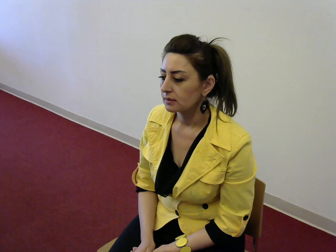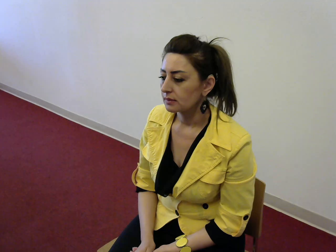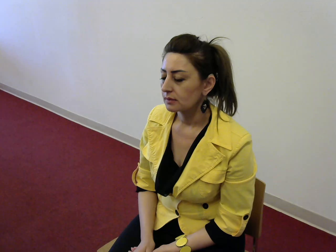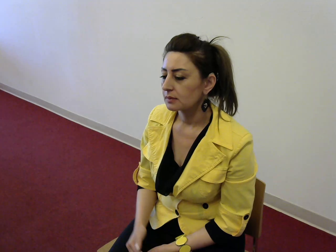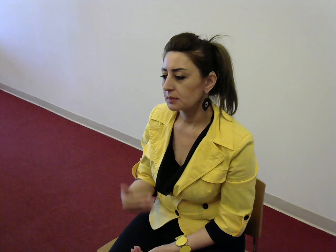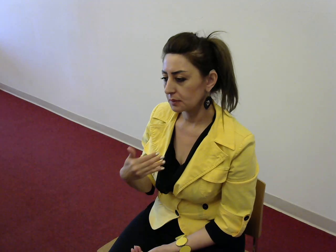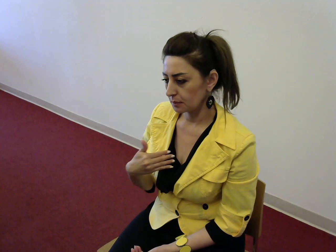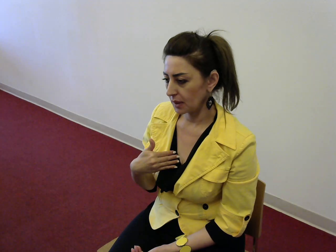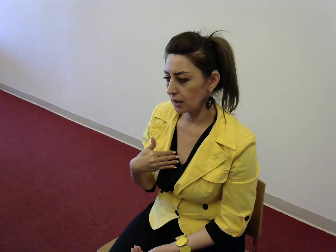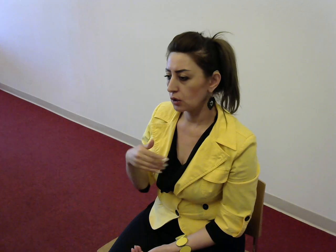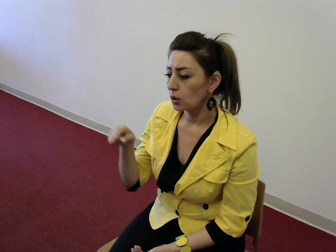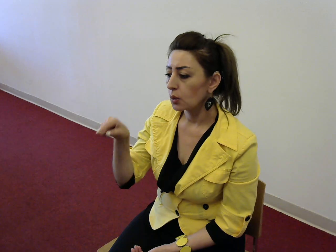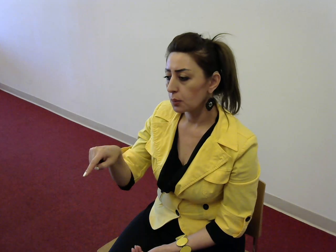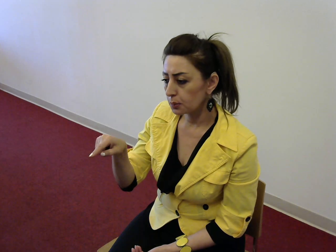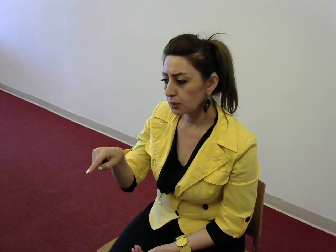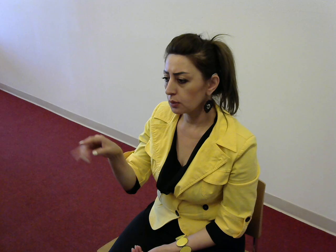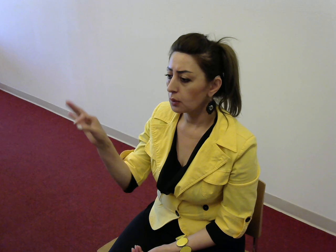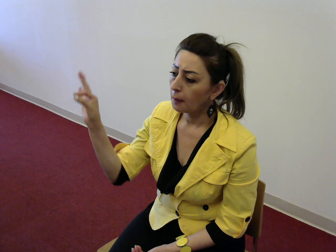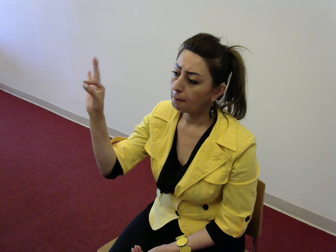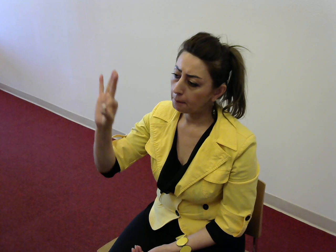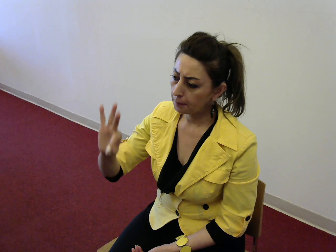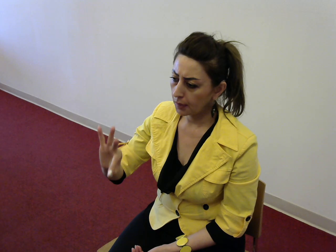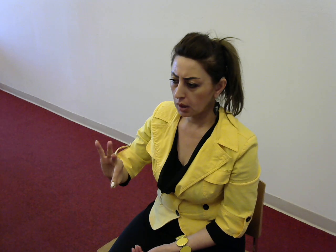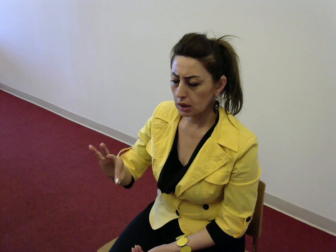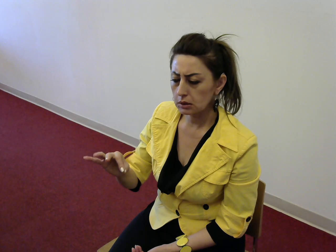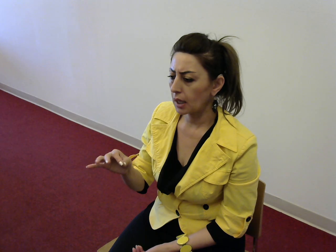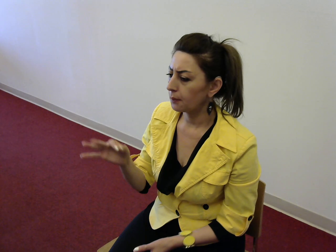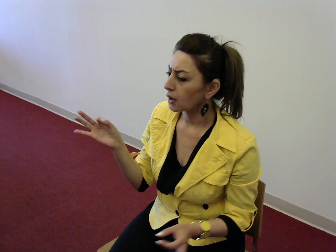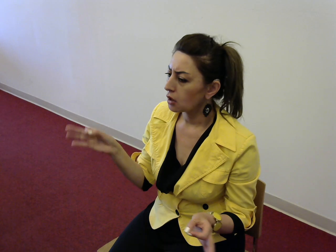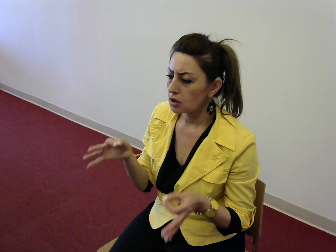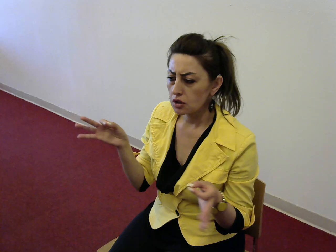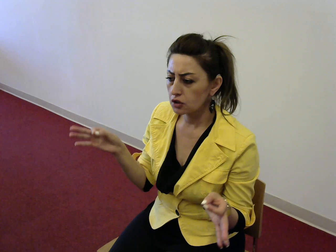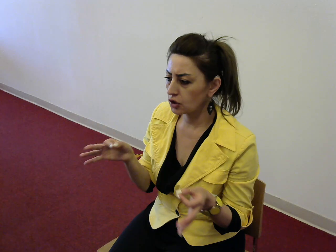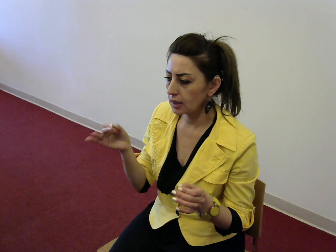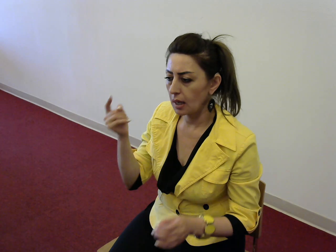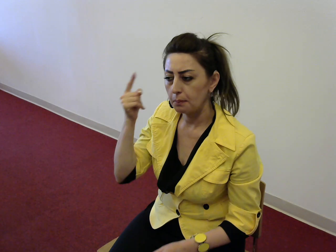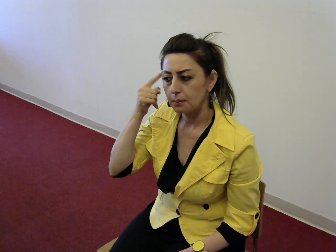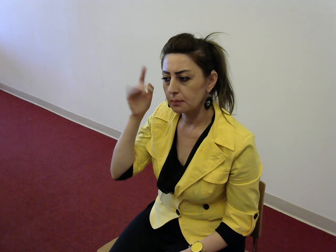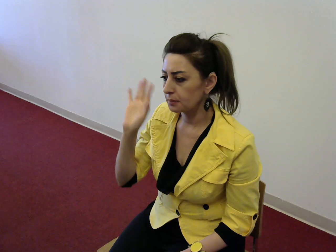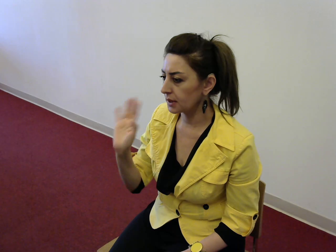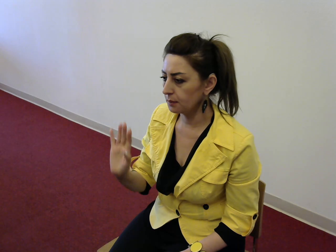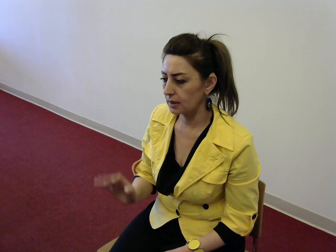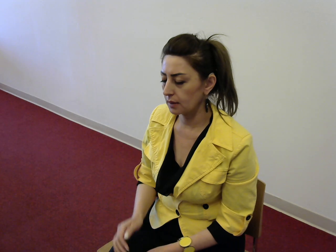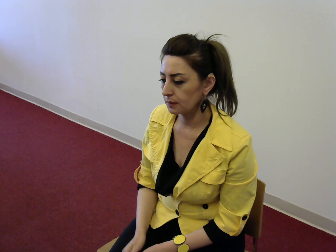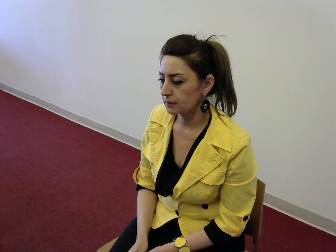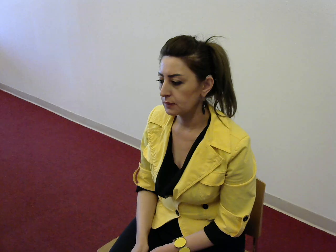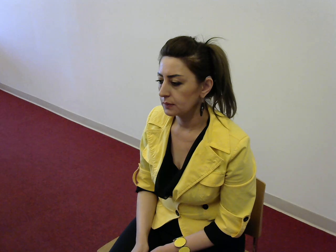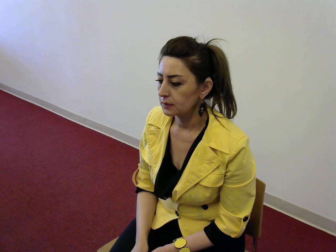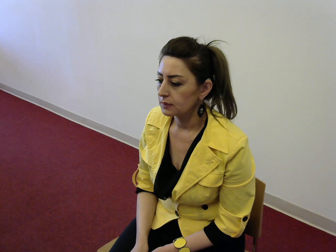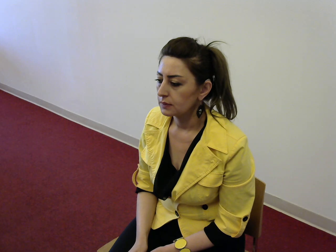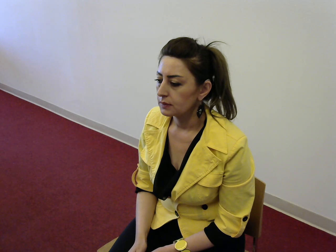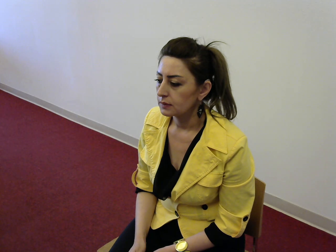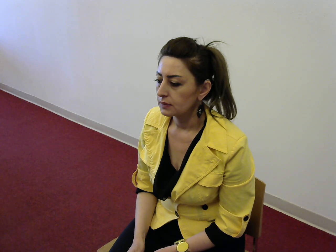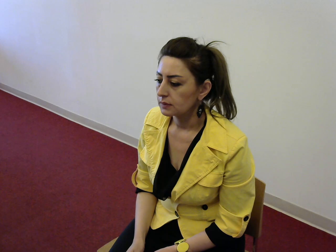Mən bu barədə heç nə bilmirəm